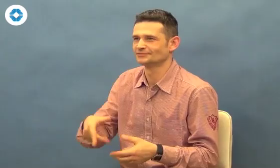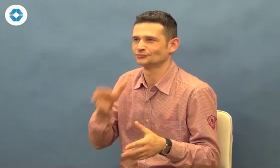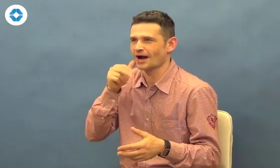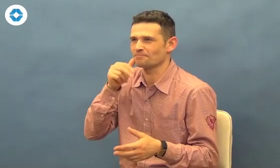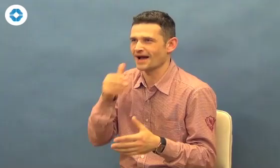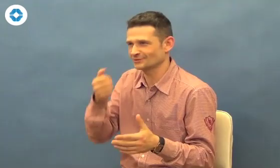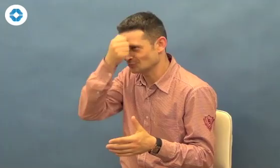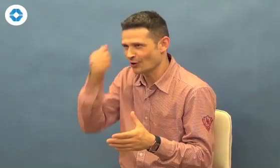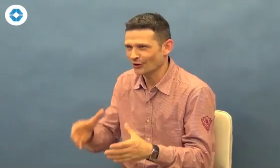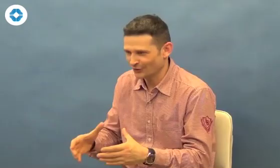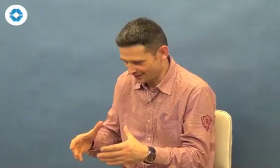Żaba w szklanym słoju.